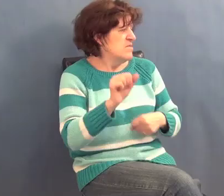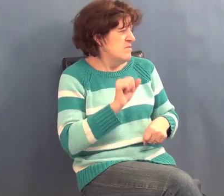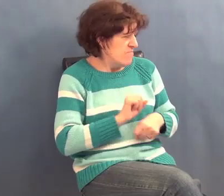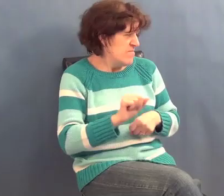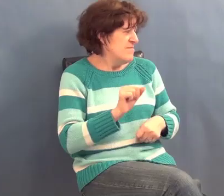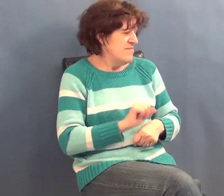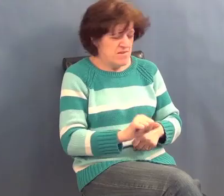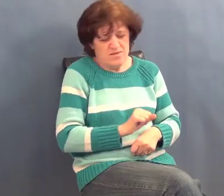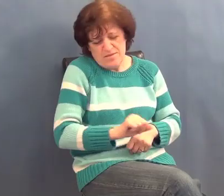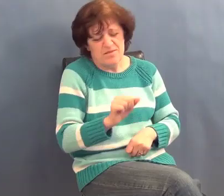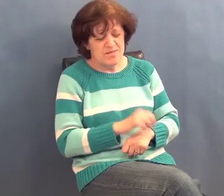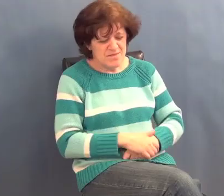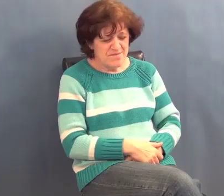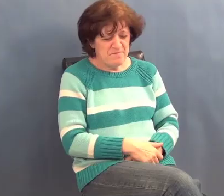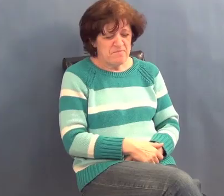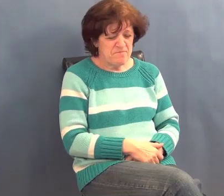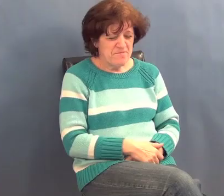Jest.